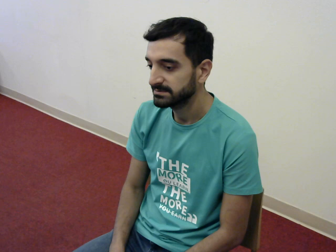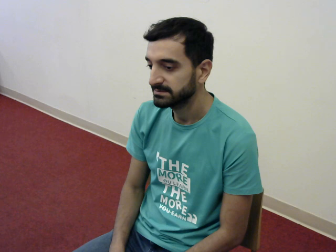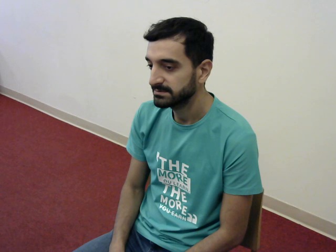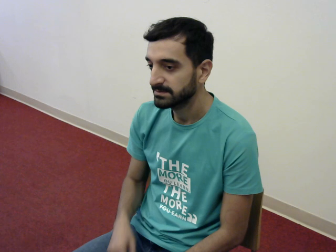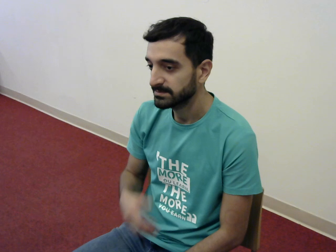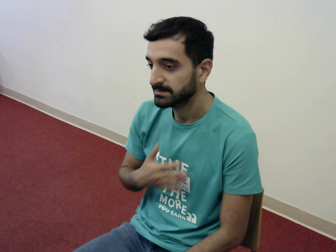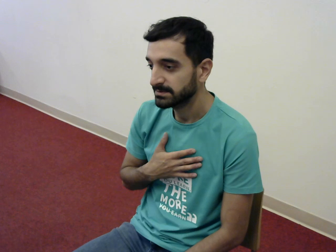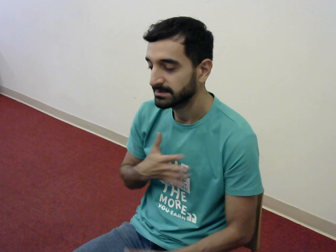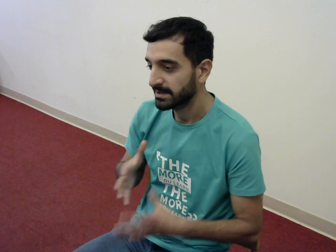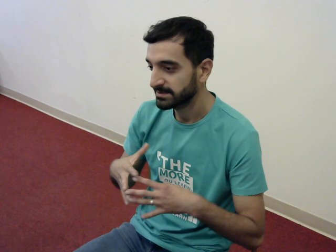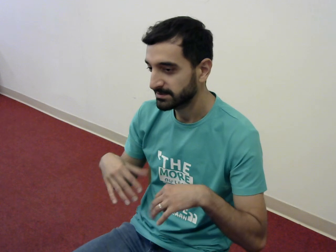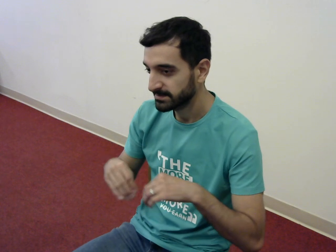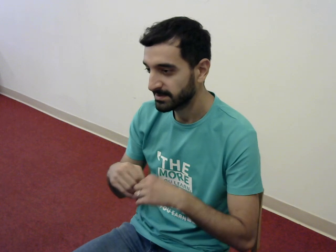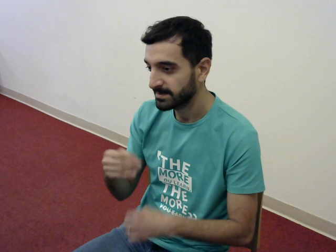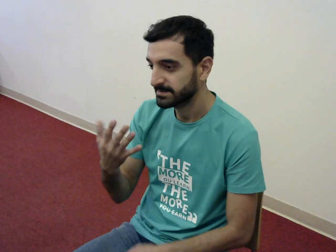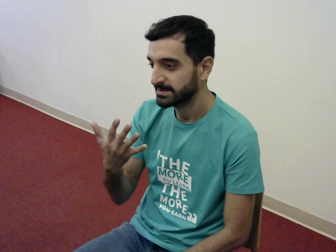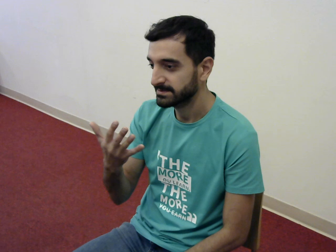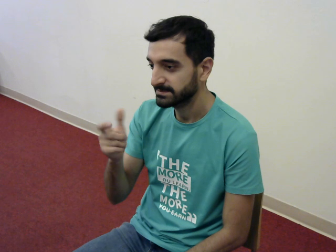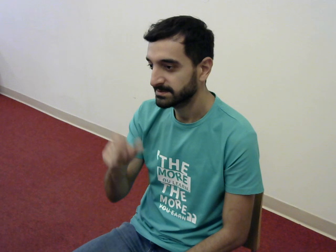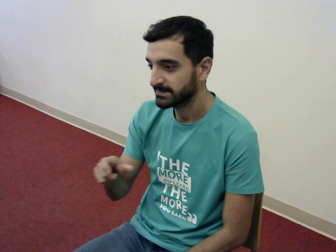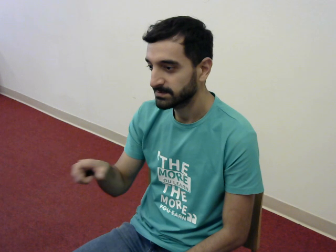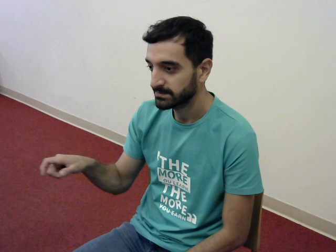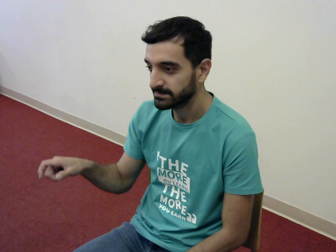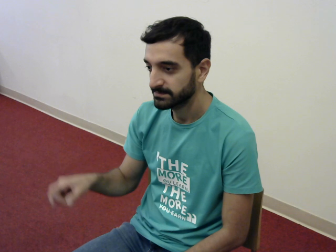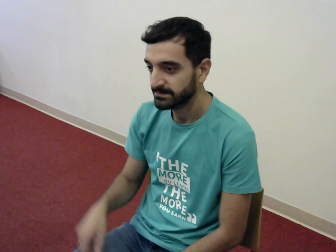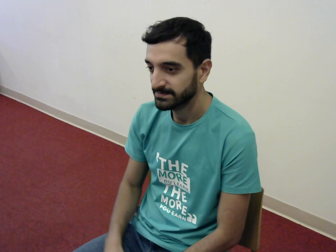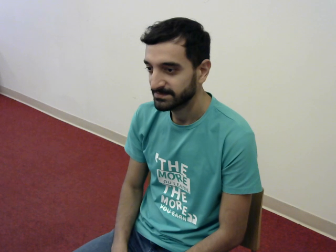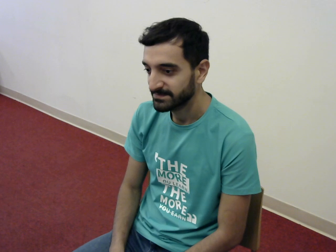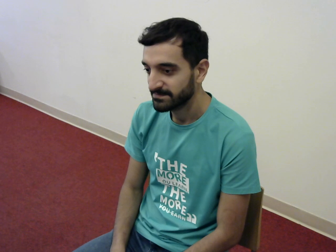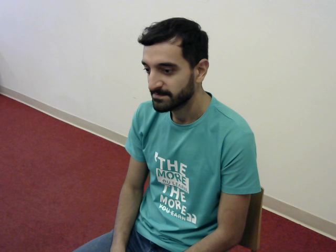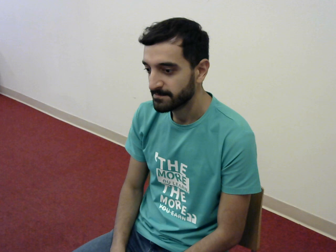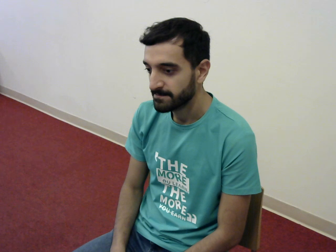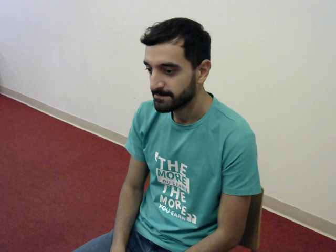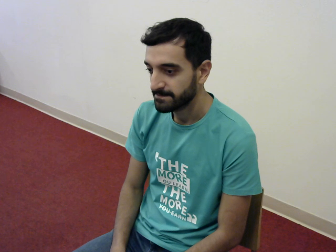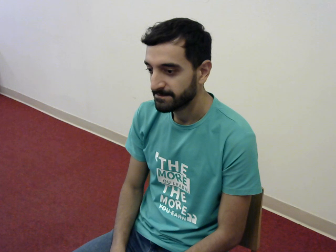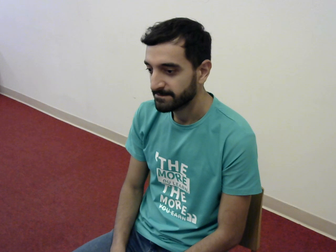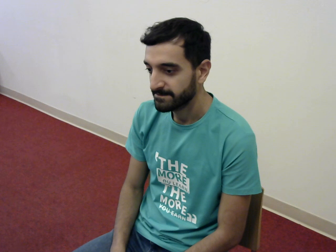Biz ailədə 5 nəfərik